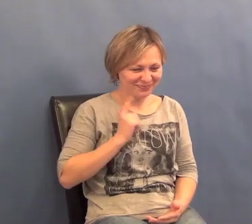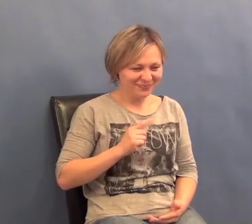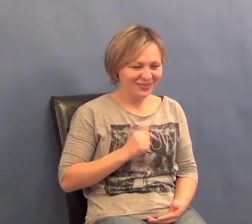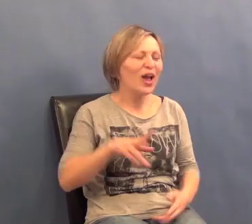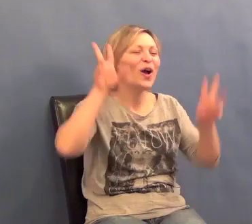Aha, aha.